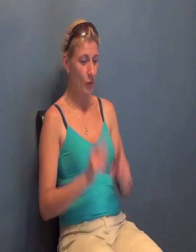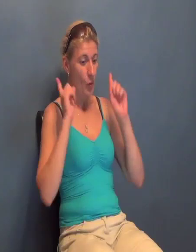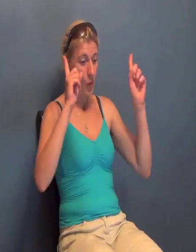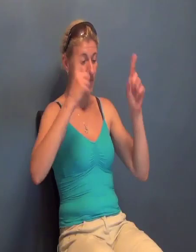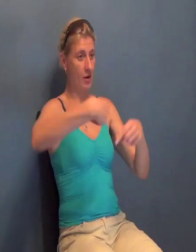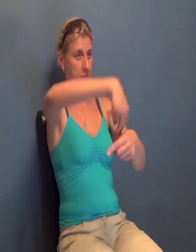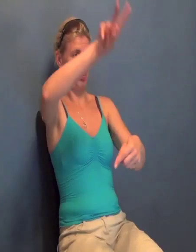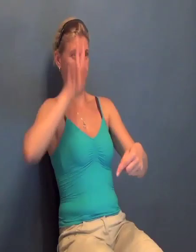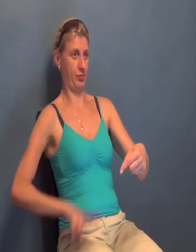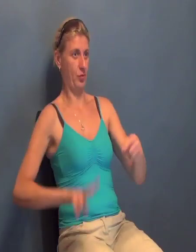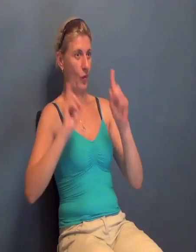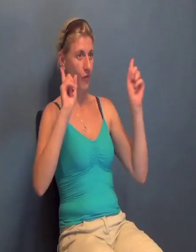Uwaga, można się przewrócić.